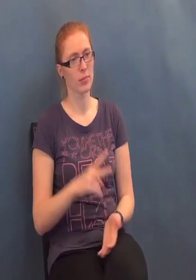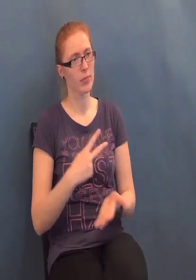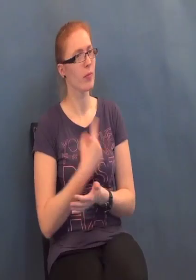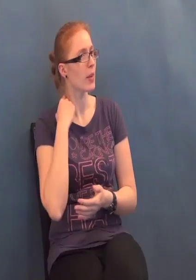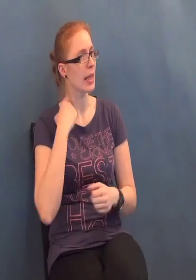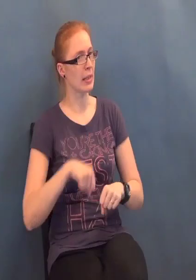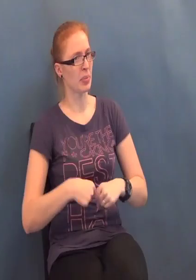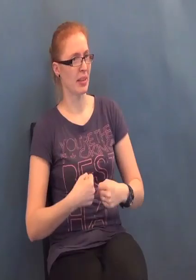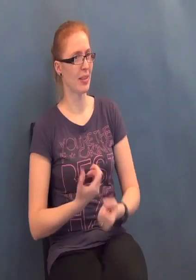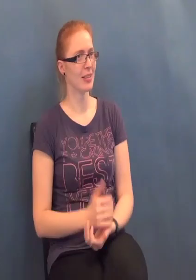Można upaść i skręcić kark.